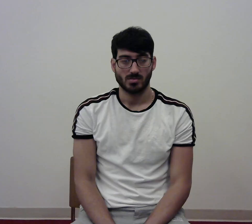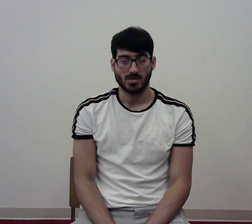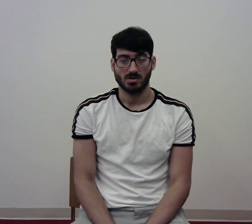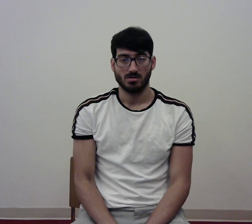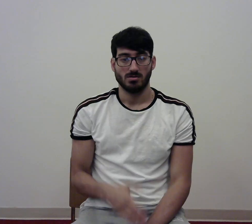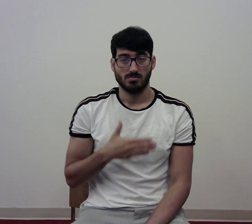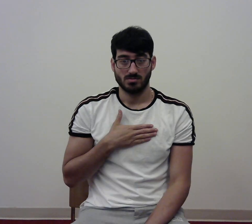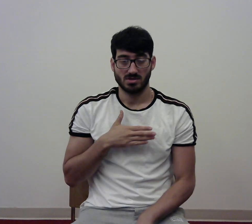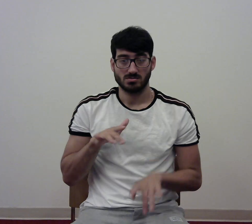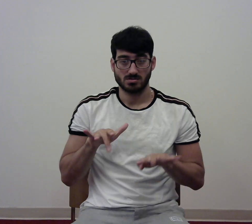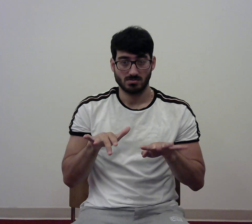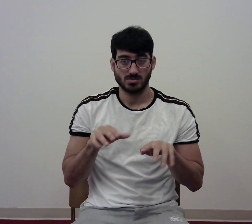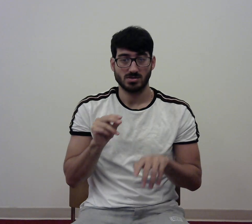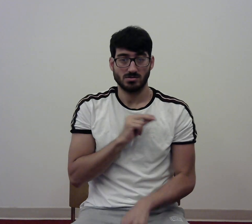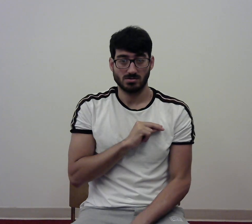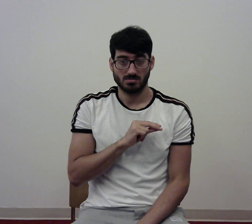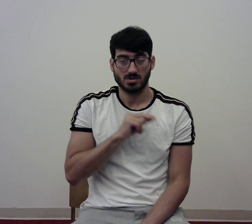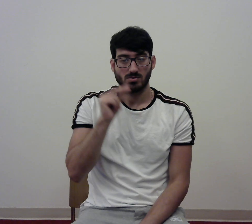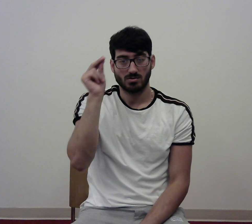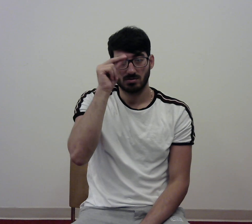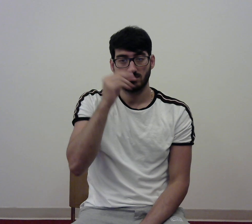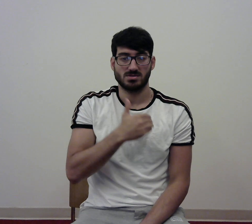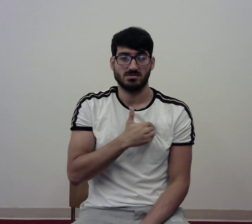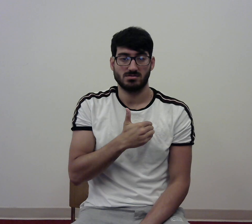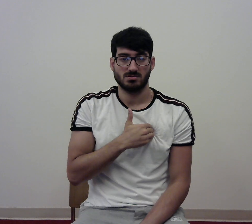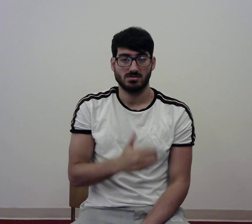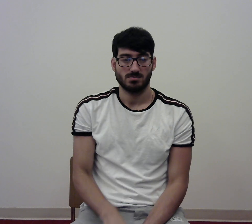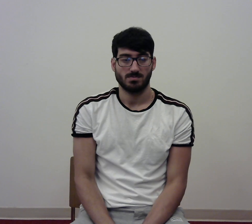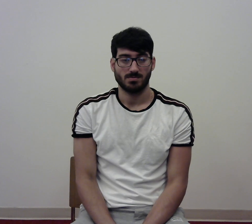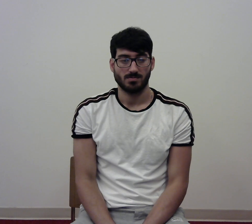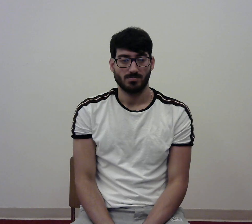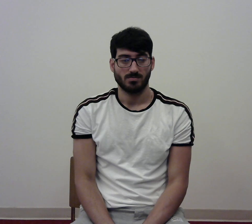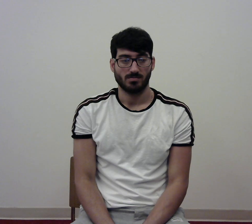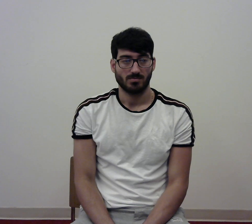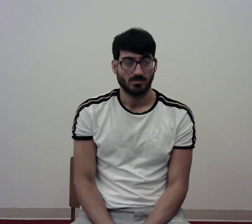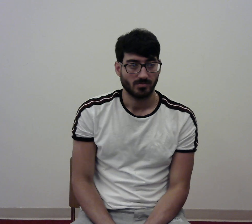Mən kompüterdə işləməyi öyrənmək istəyirəm